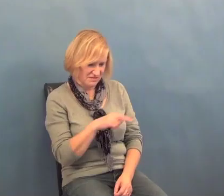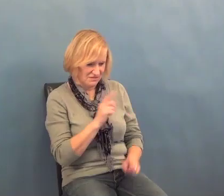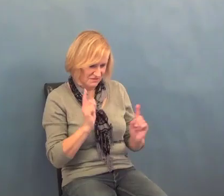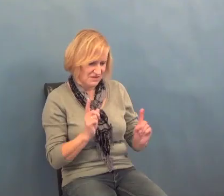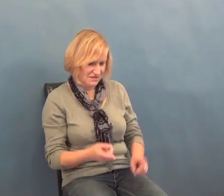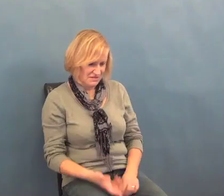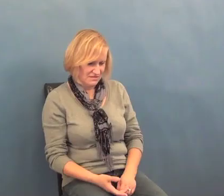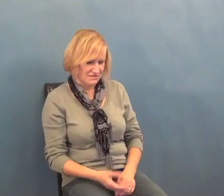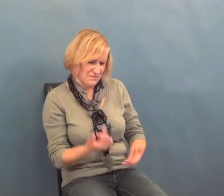Uwaga na tory kolejowe.